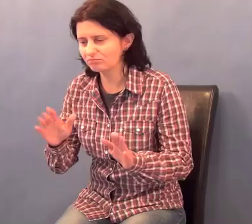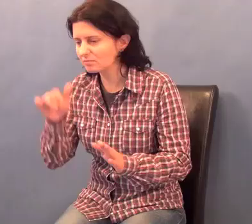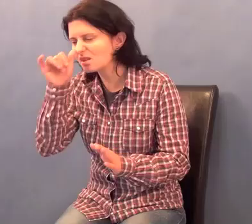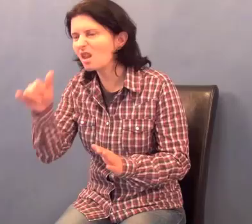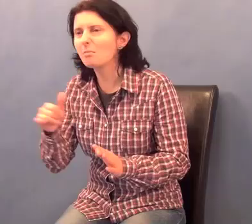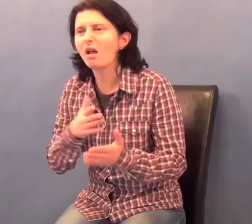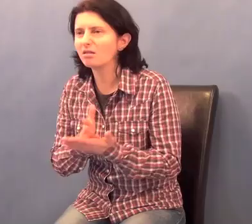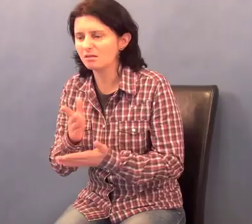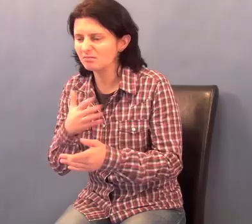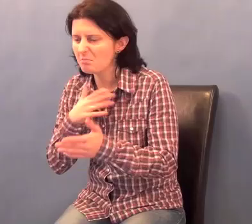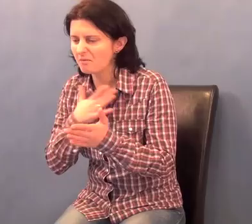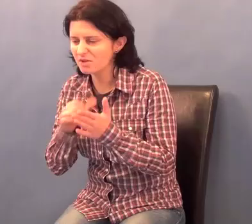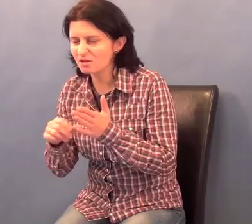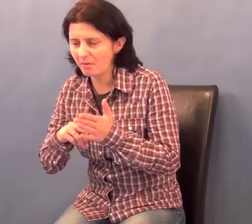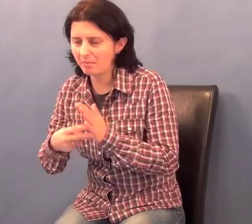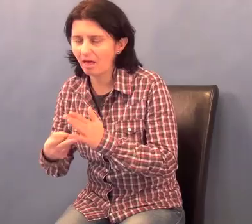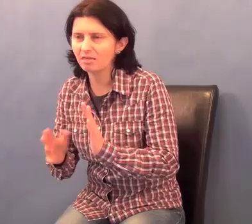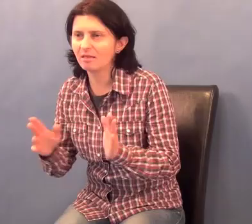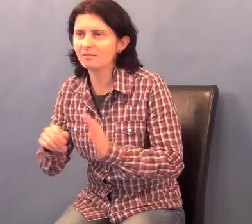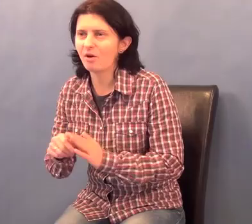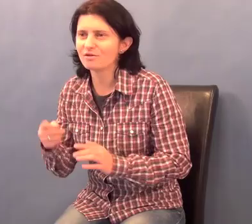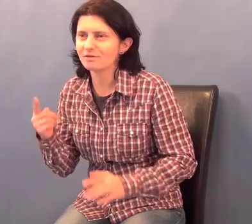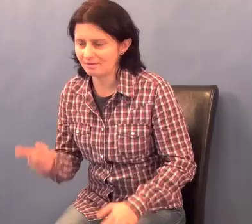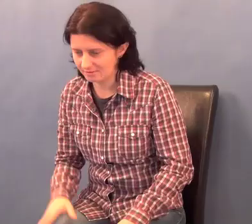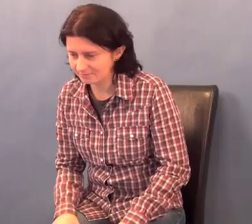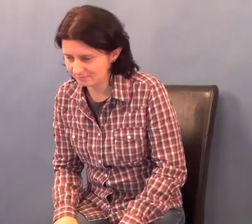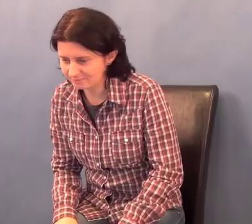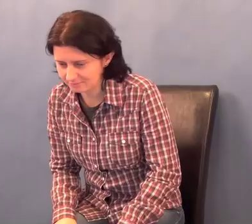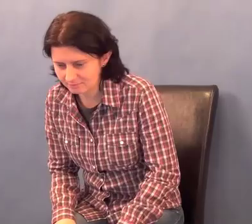Nie dam rady, mam wycieczkę, mam inne plany.